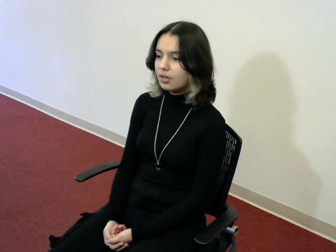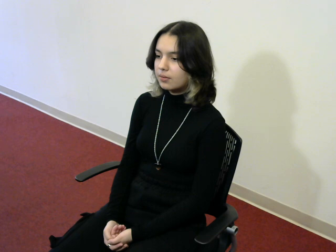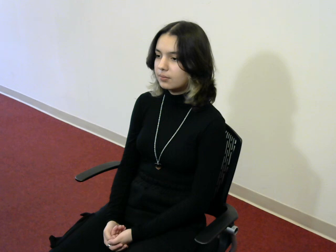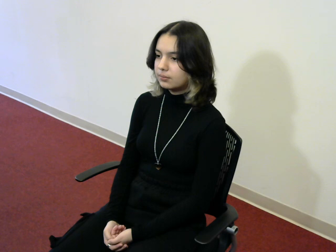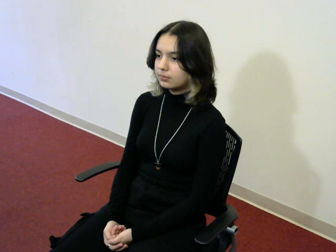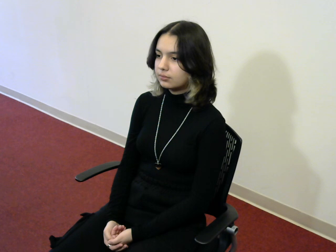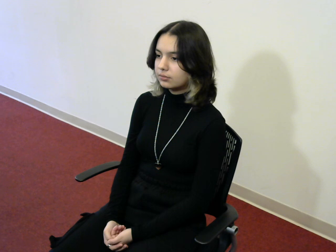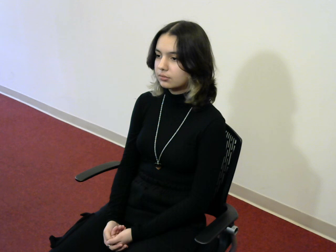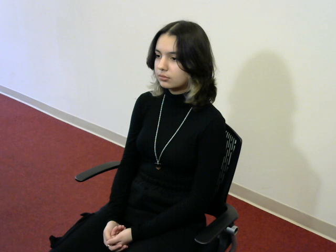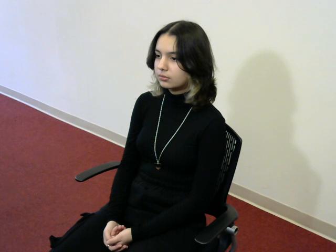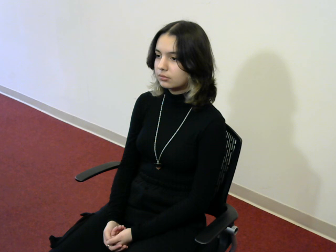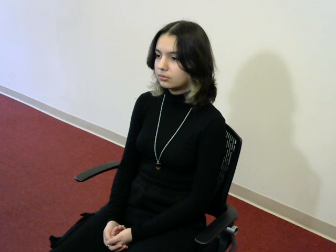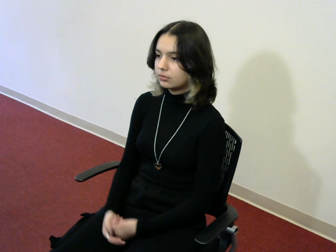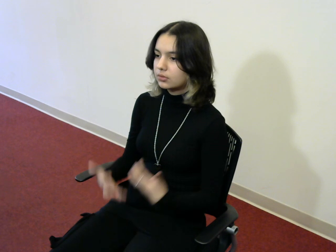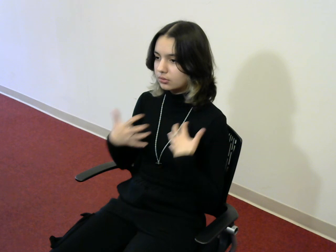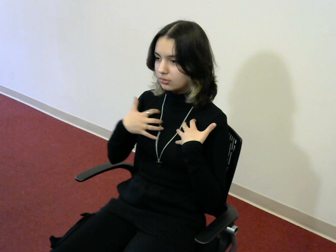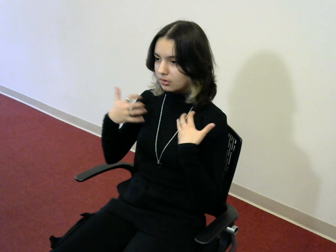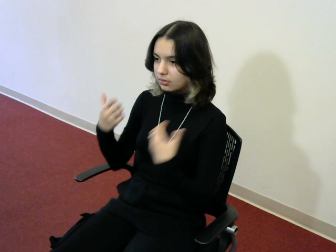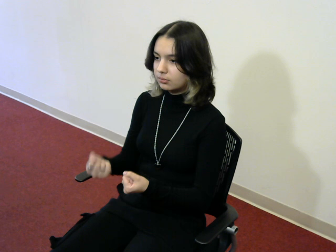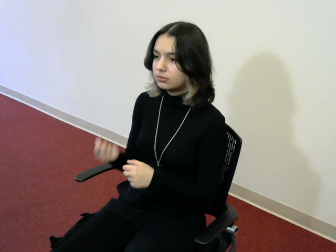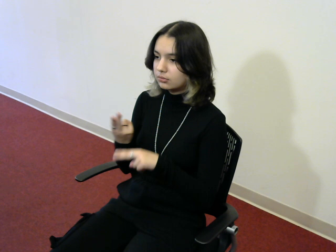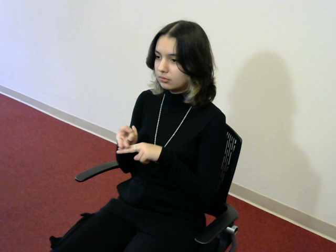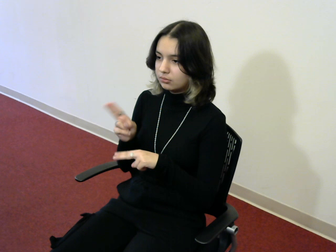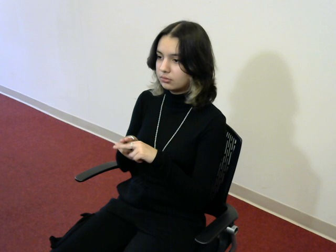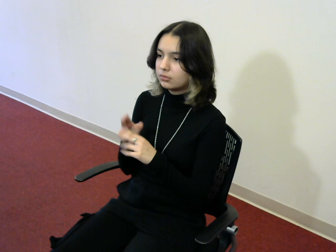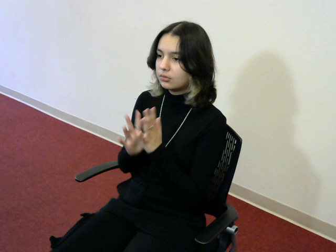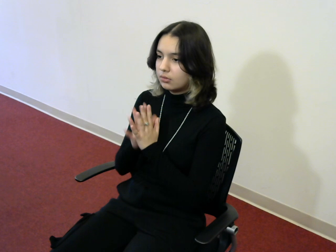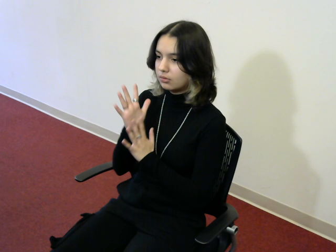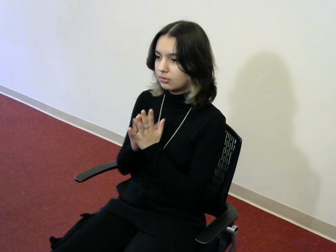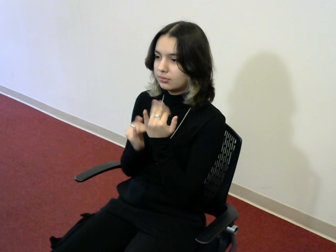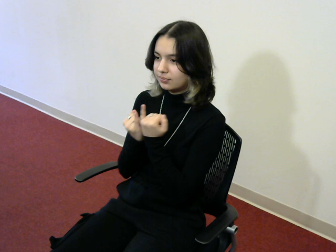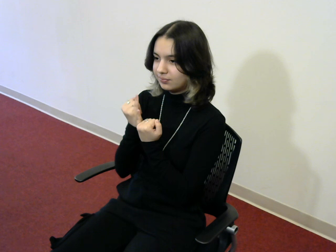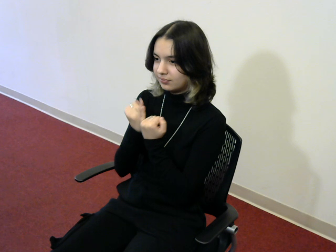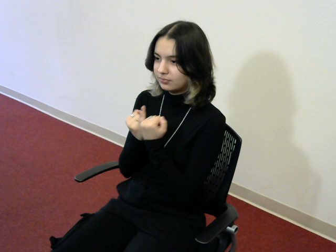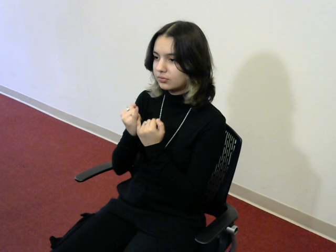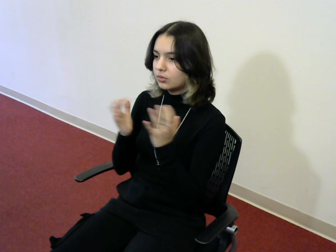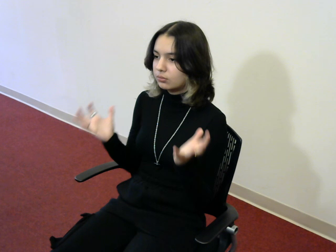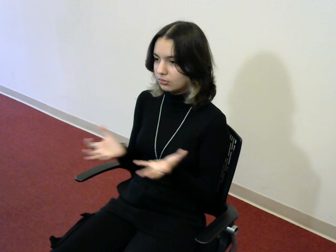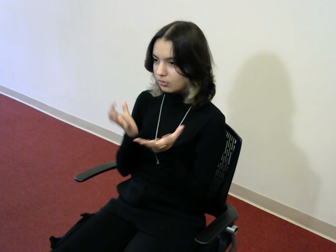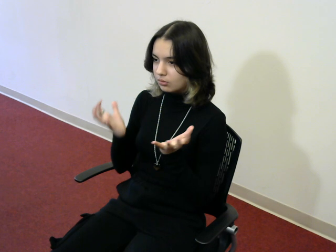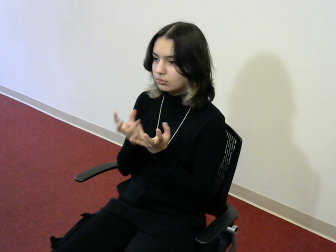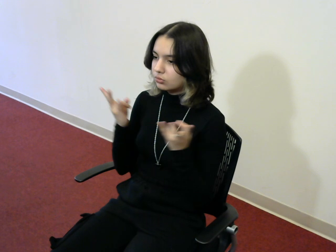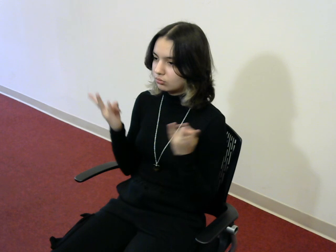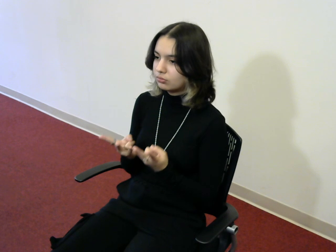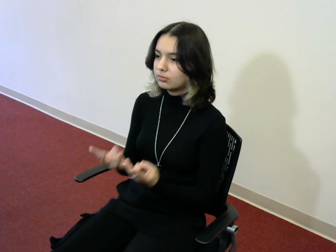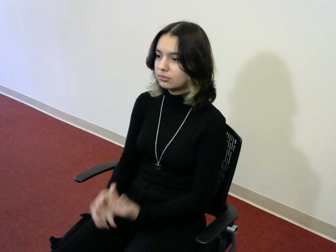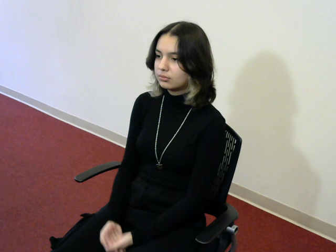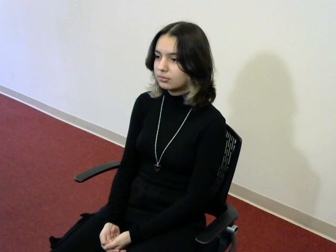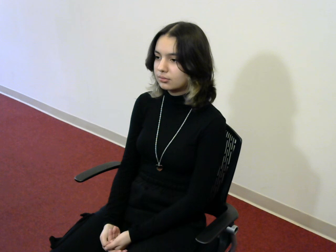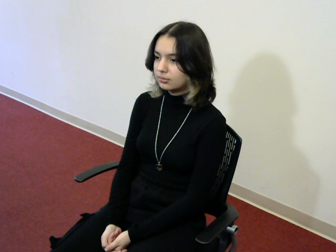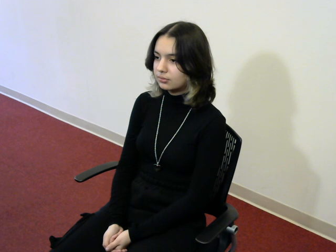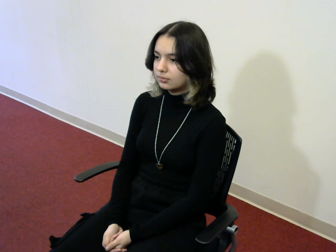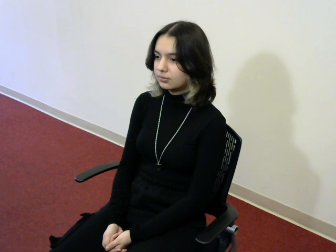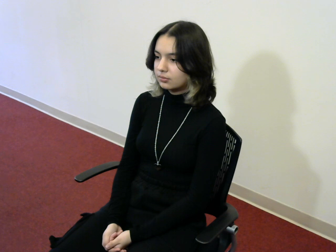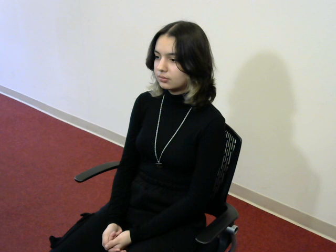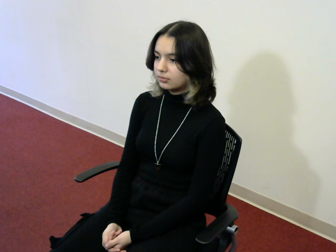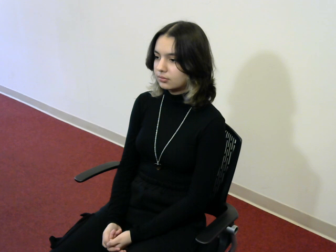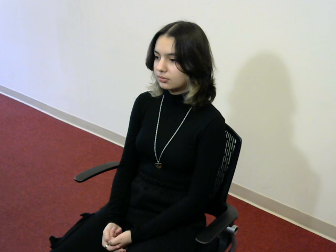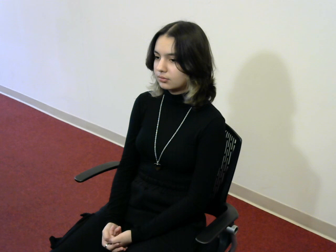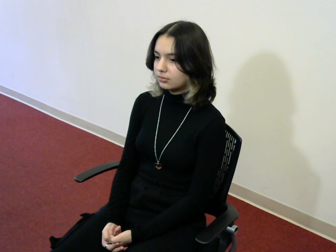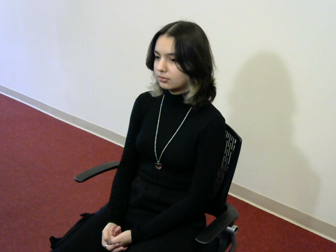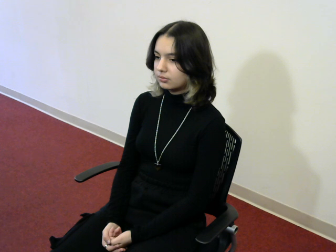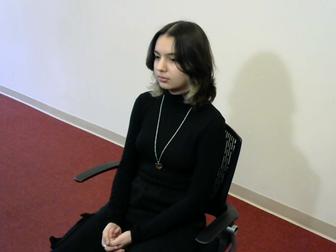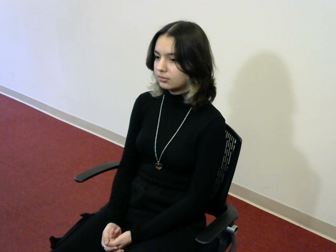Sağlamlığımız üçün bitkiləri qorumaq lazımdır